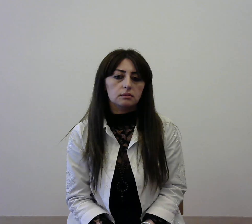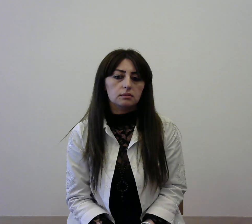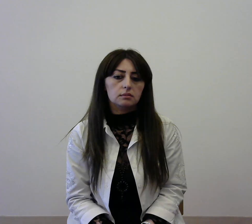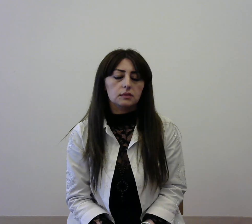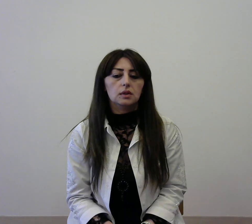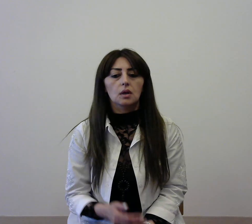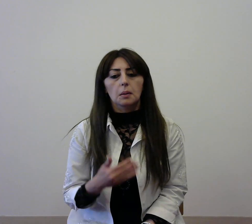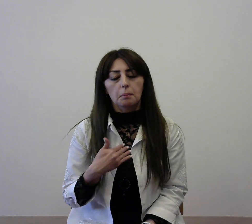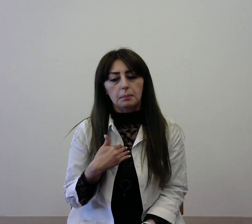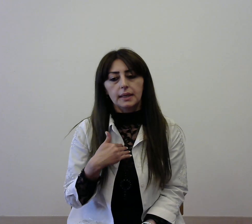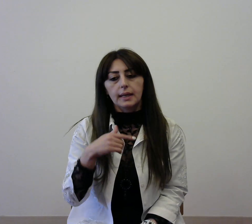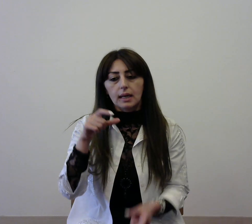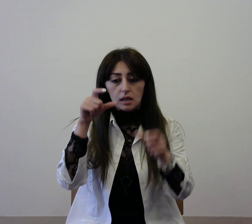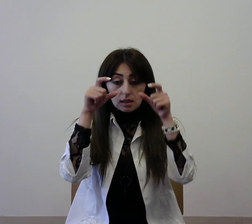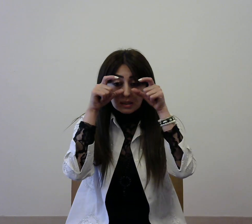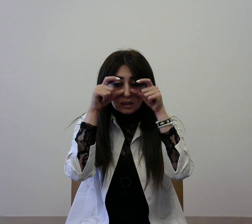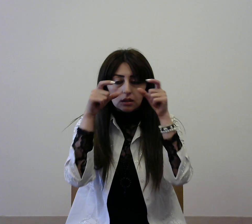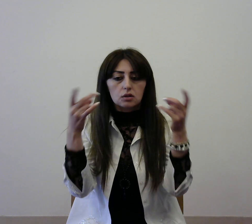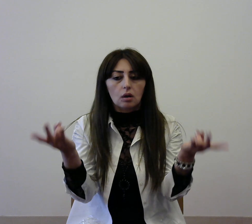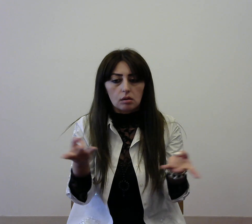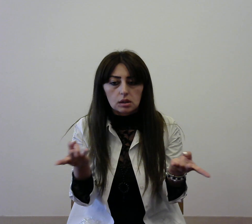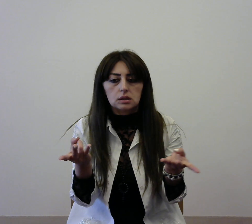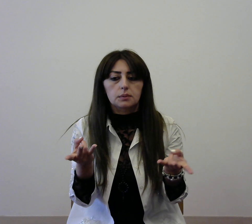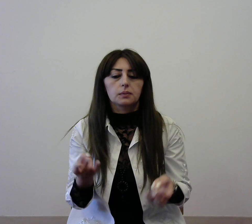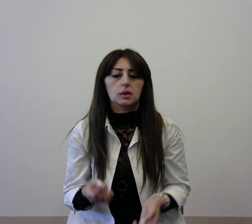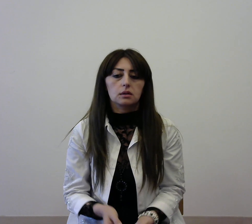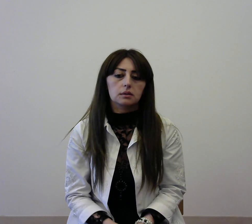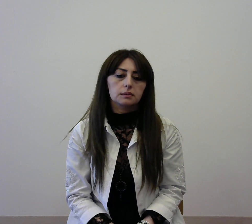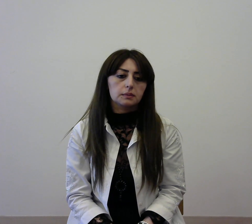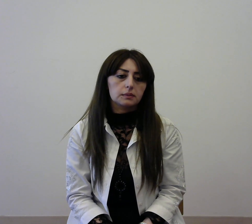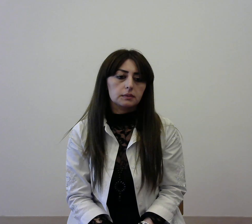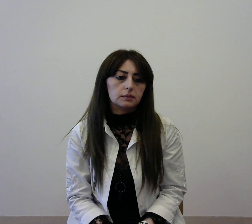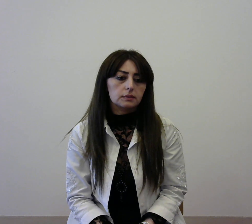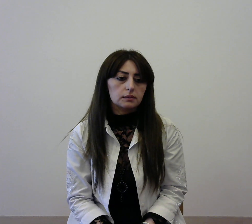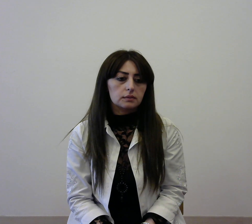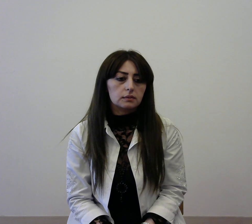Mənə eynək lazımdır